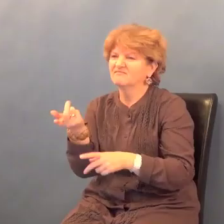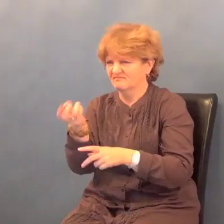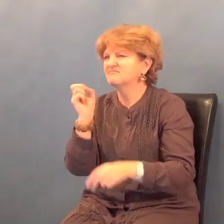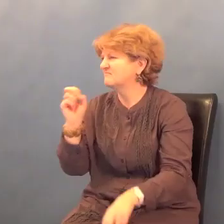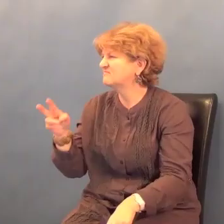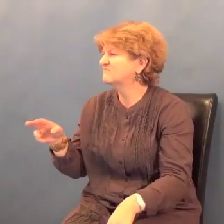Tak.